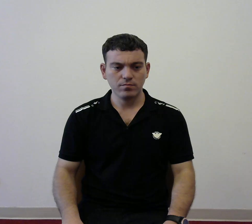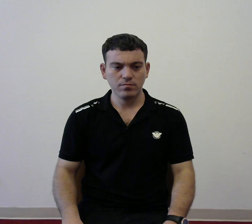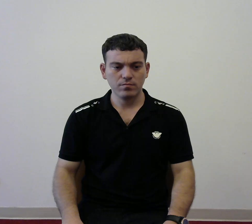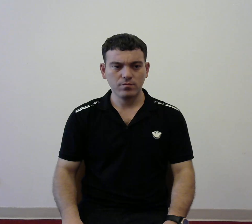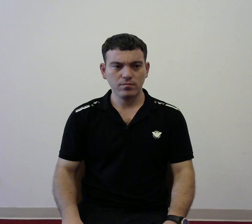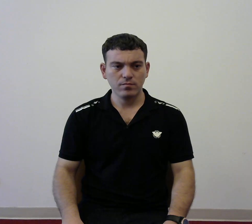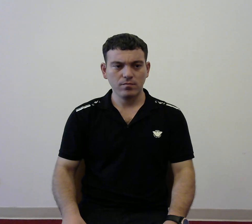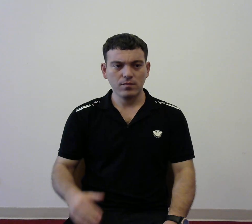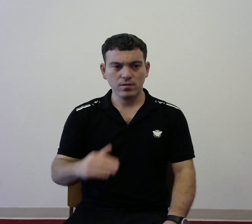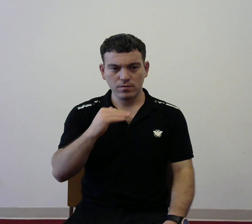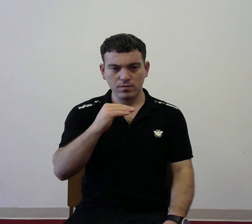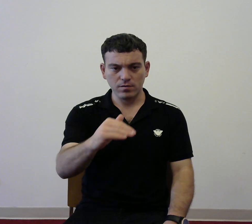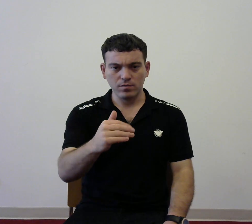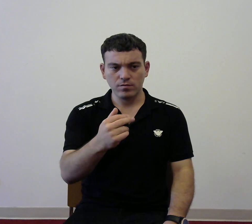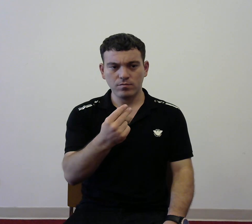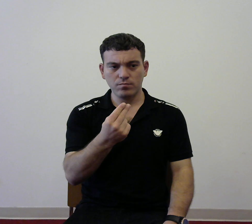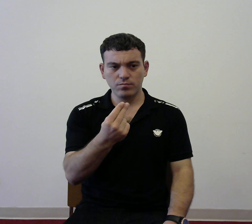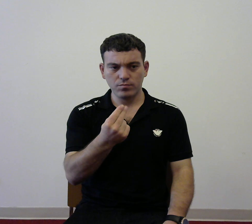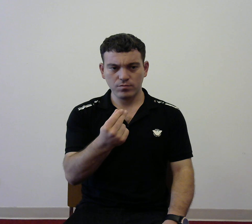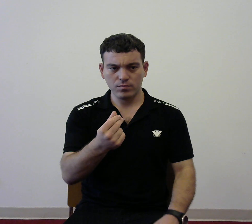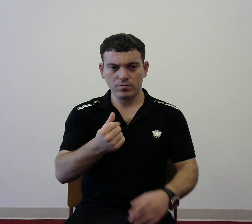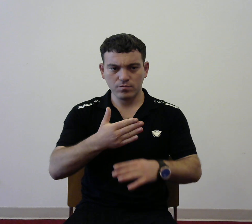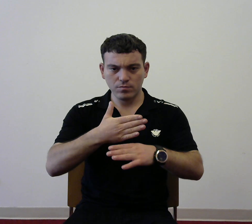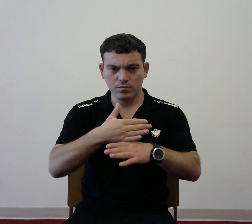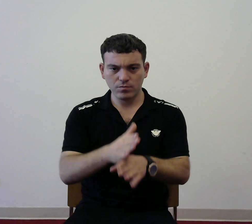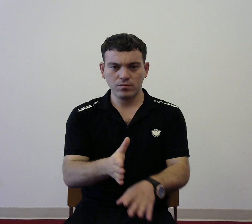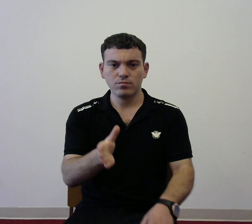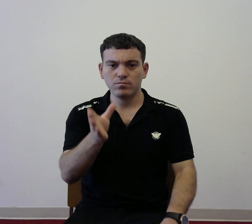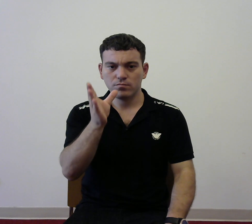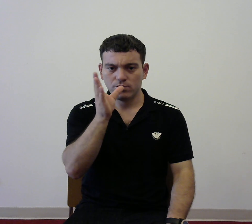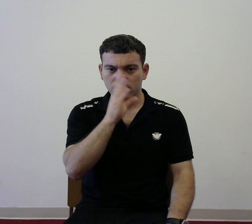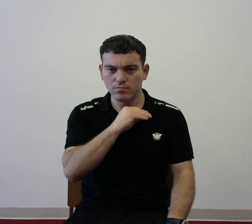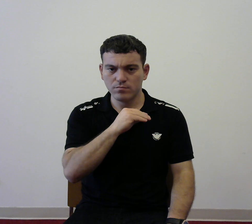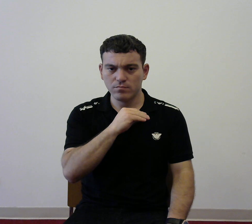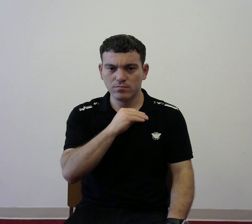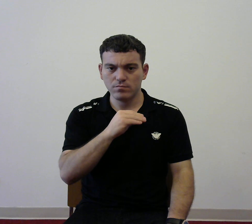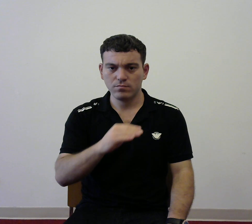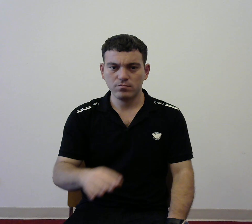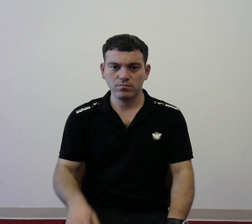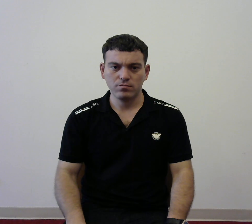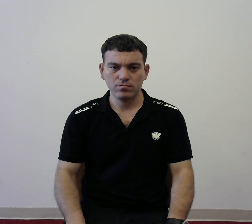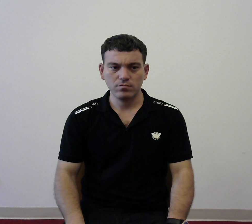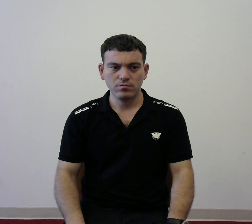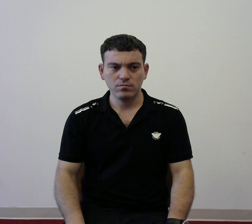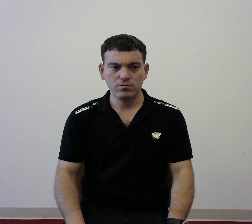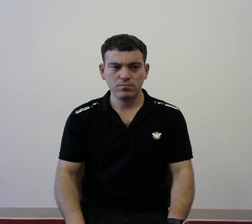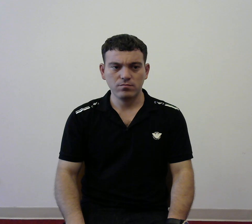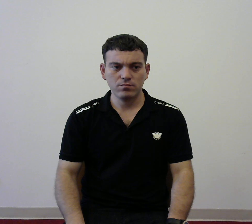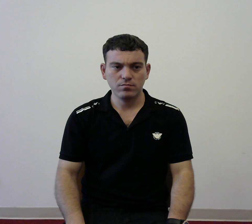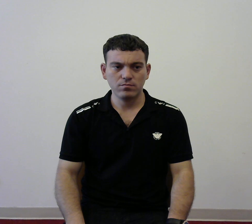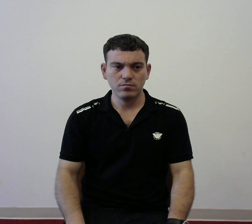Siz pulu xırdalaya bilərsinizmi?